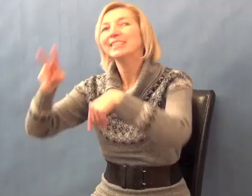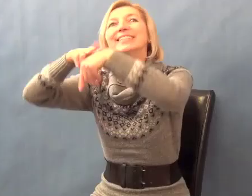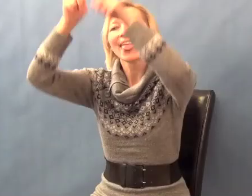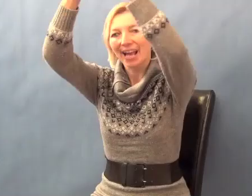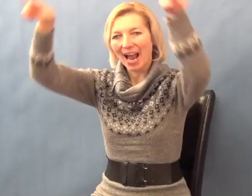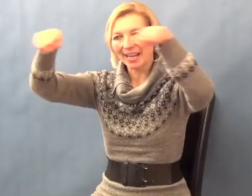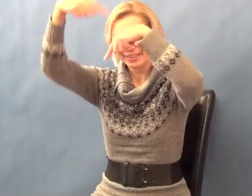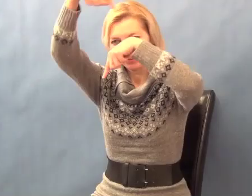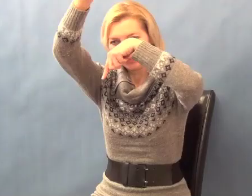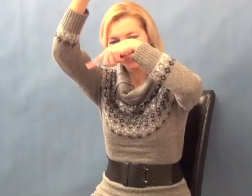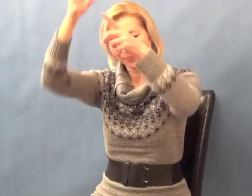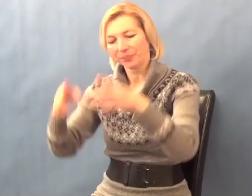Zegar z kukułką wisi na ścianie.